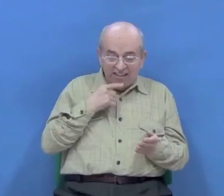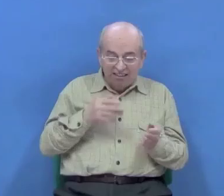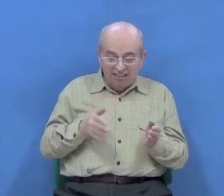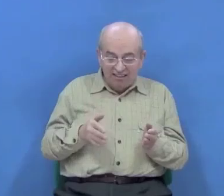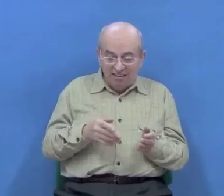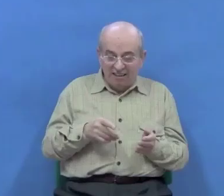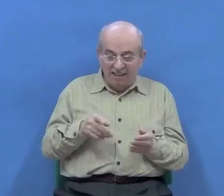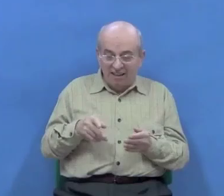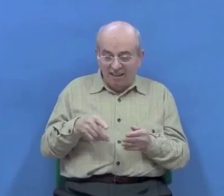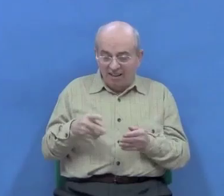Czerwona ryba.